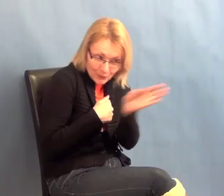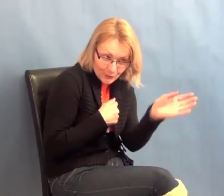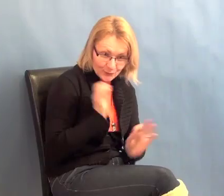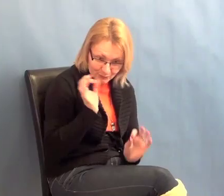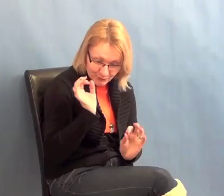Dobrze.